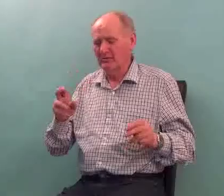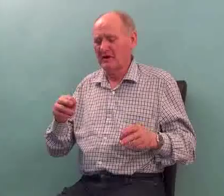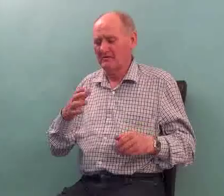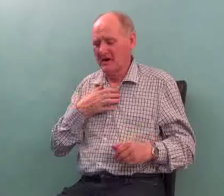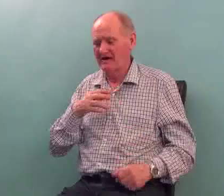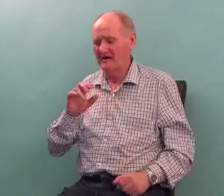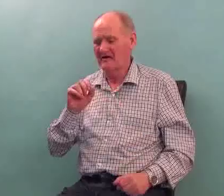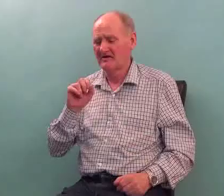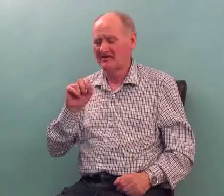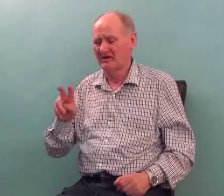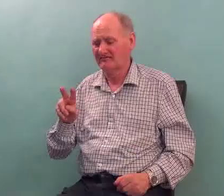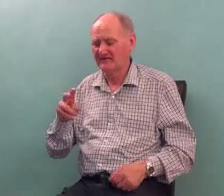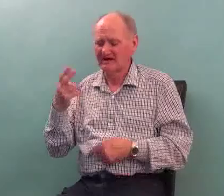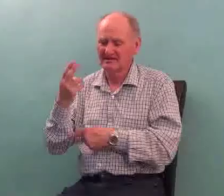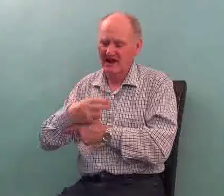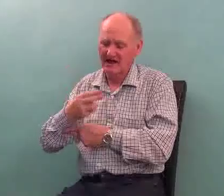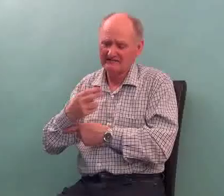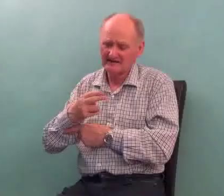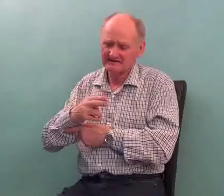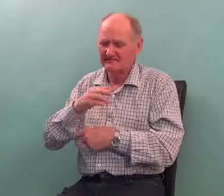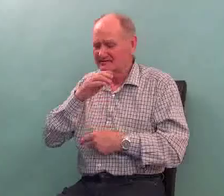Mamy telewizor i to wystarczy.